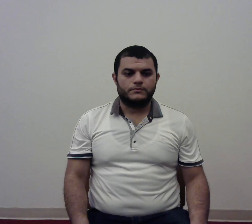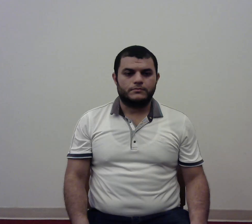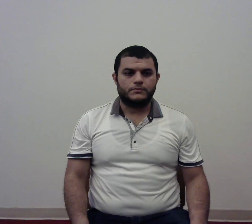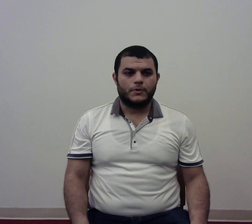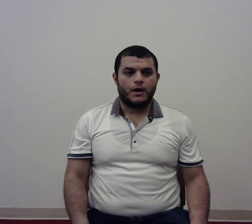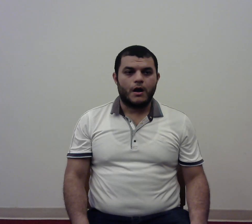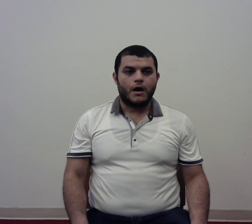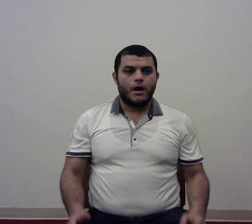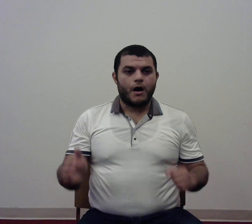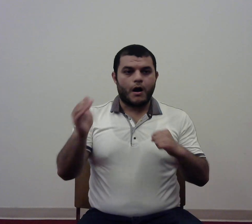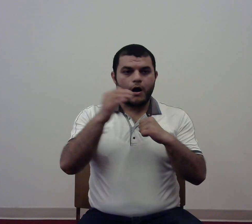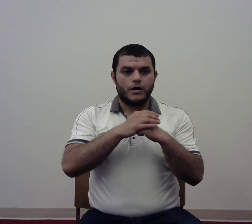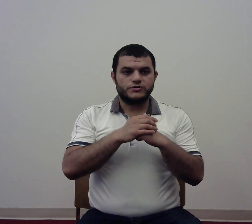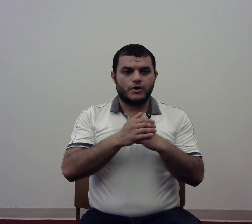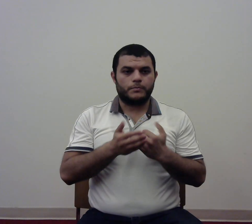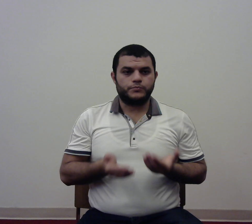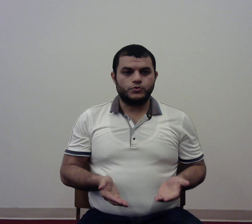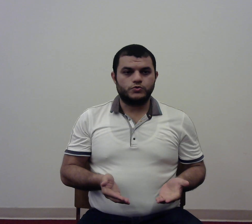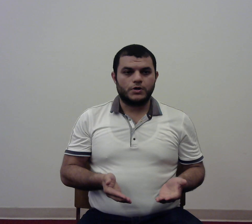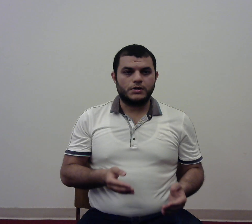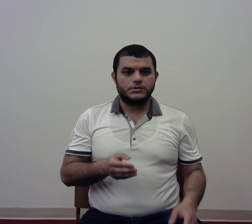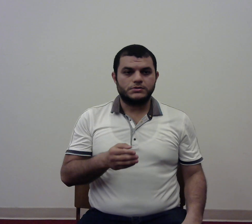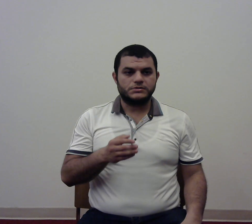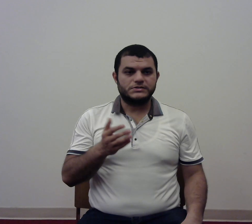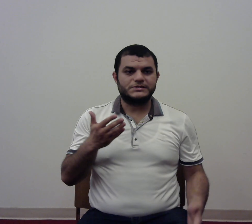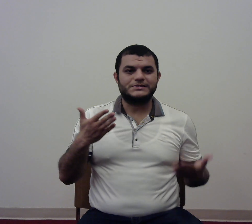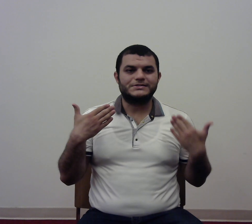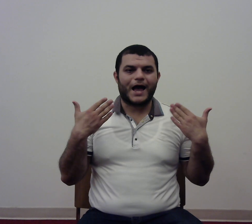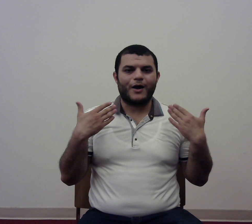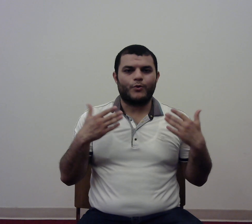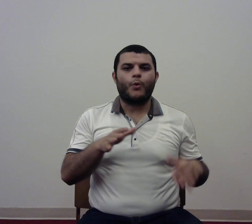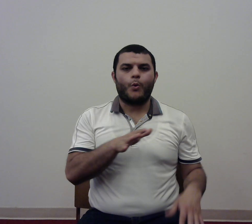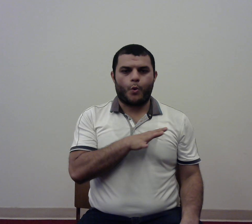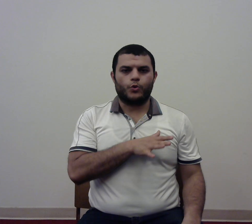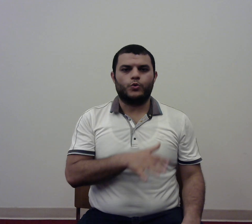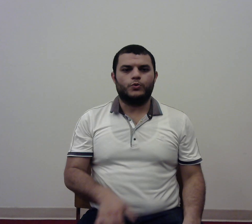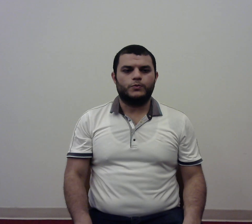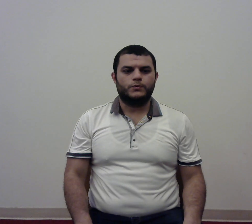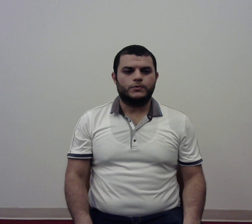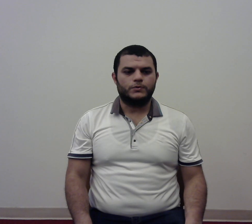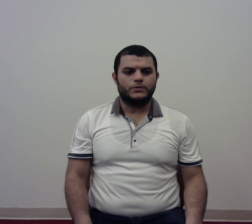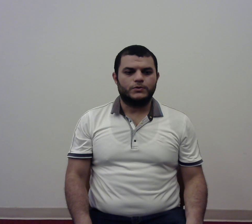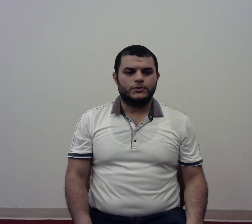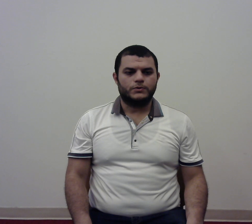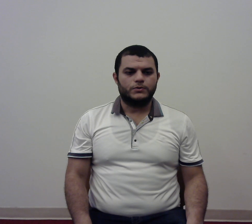Axşamlar bura sərin olur